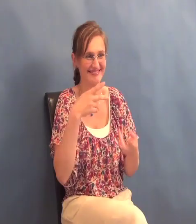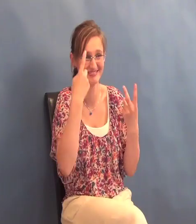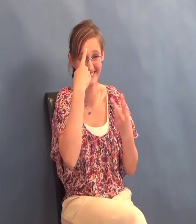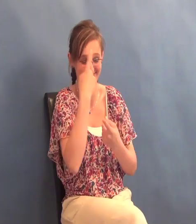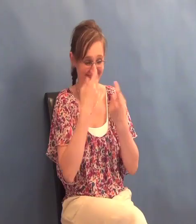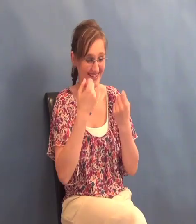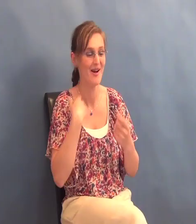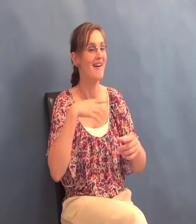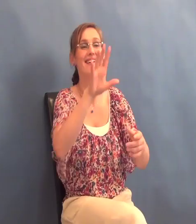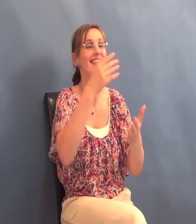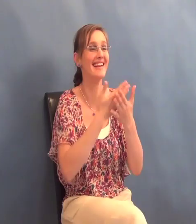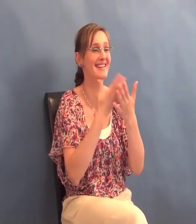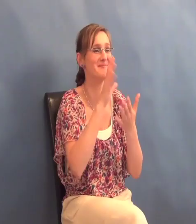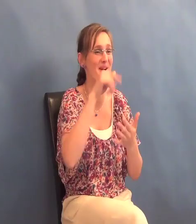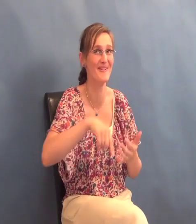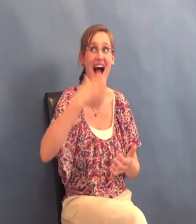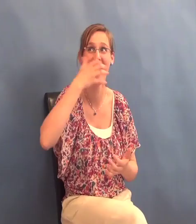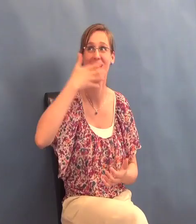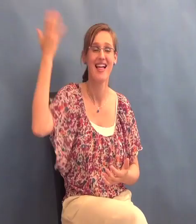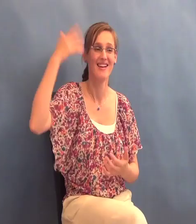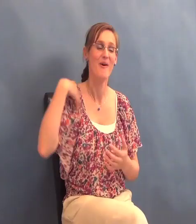Mam zły dzień, ciężko myślę, a to dlatego, że tutaj jest gorąco, lampa grzeje.